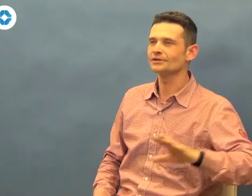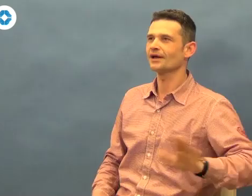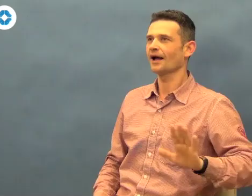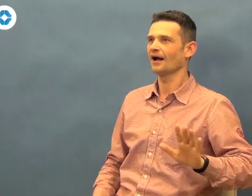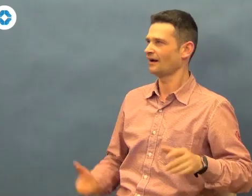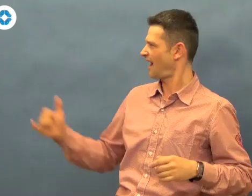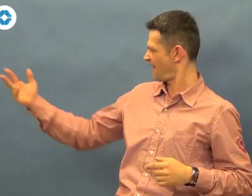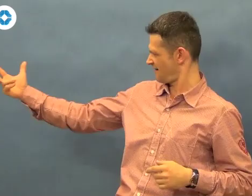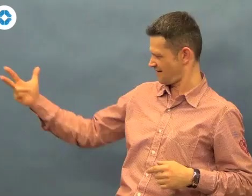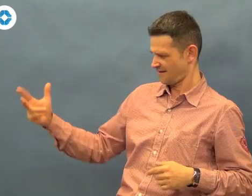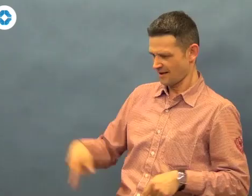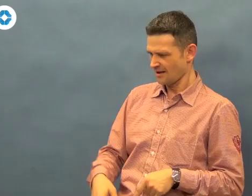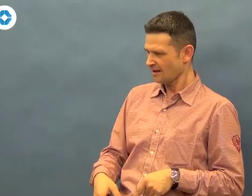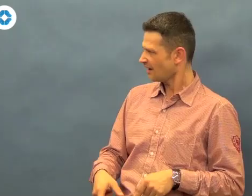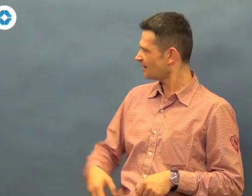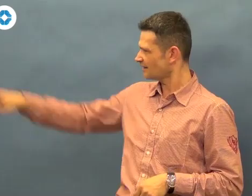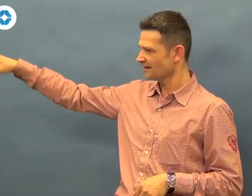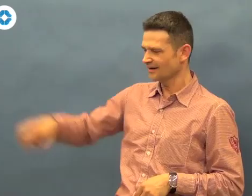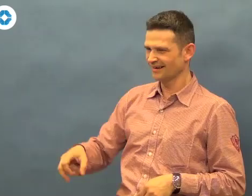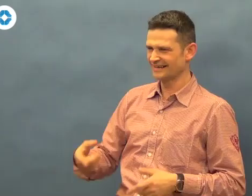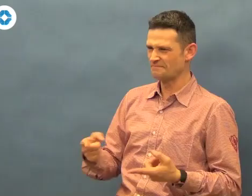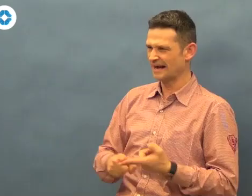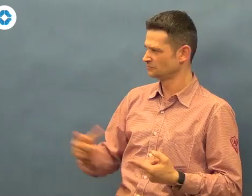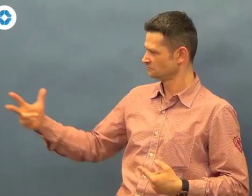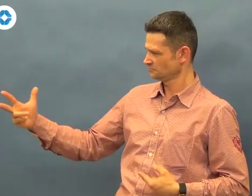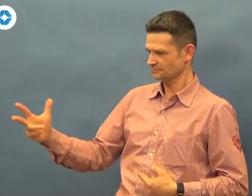Nie pasował mu kierunek, z którego nadeszli.